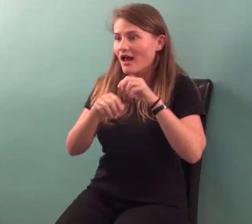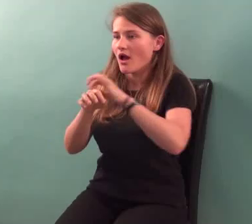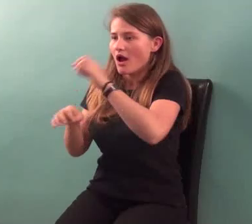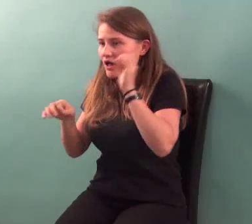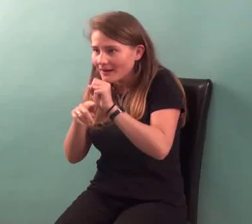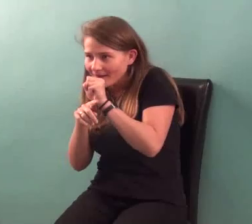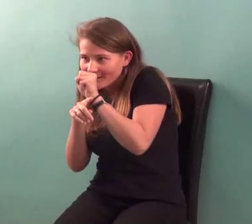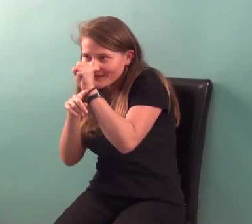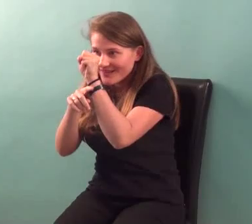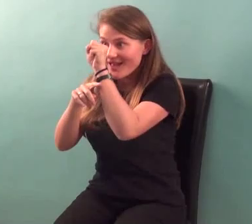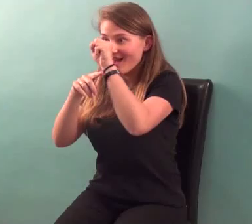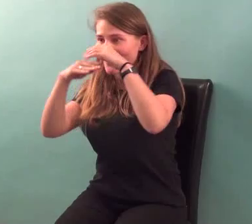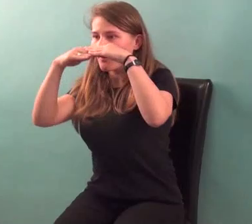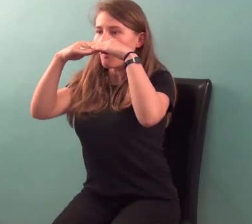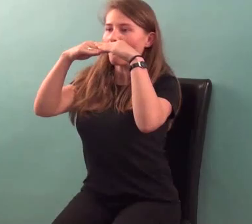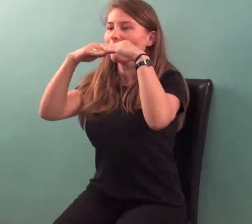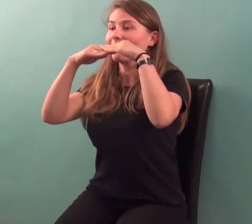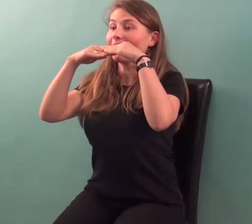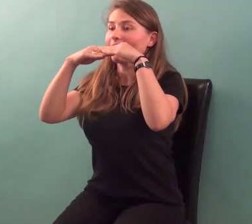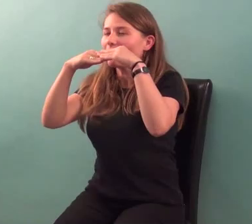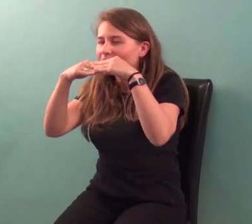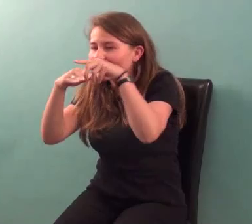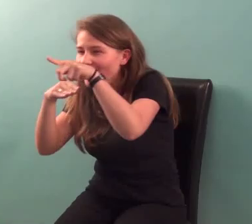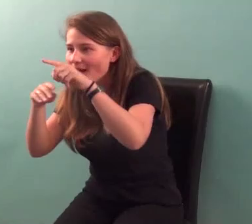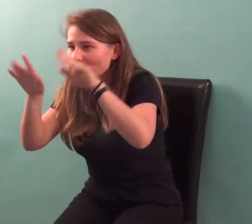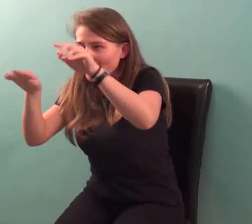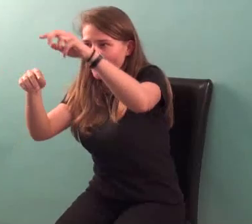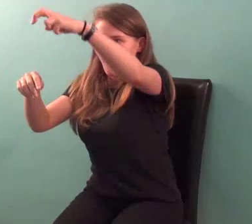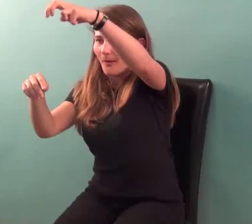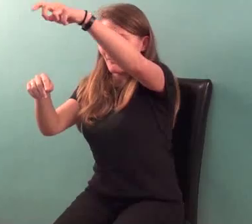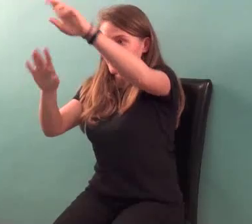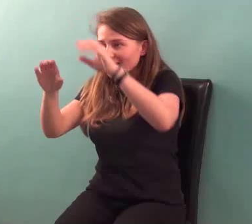Akurat kot wychyla się z okna i patrzy, zauważa ptaszka, który huśta się na huśtawce.